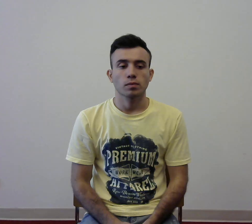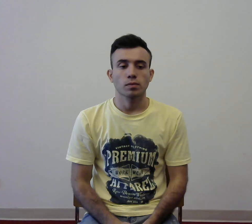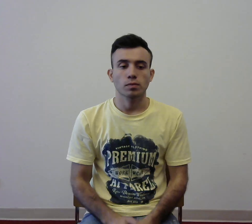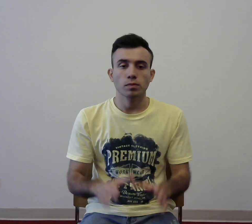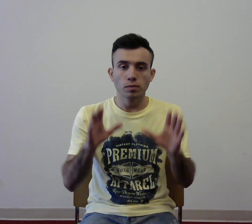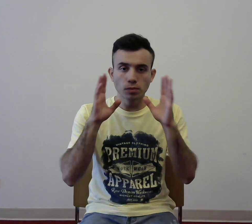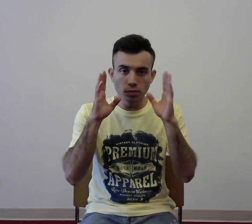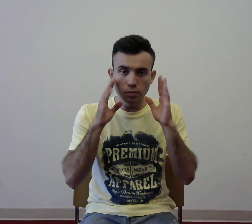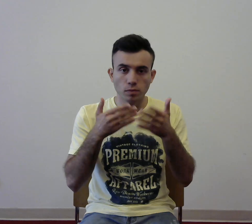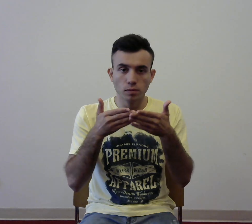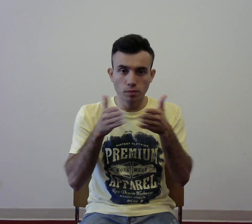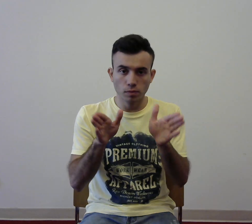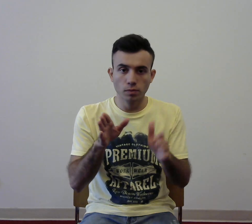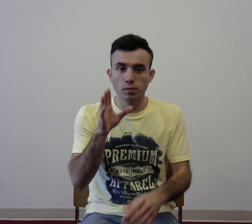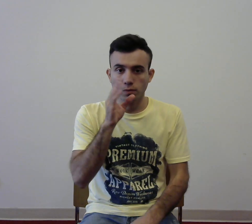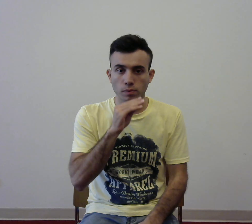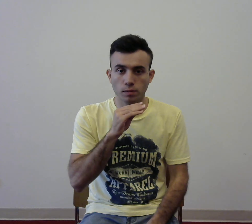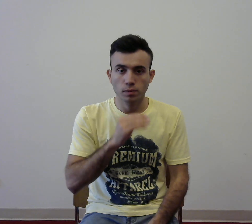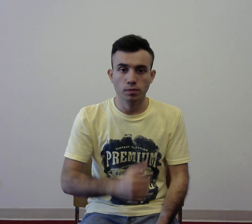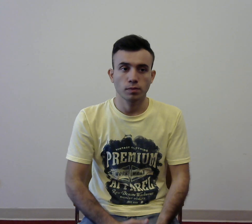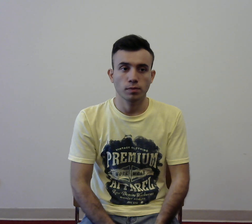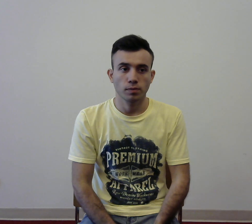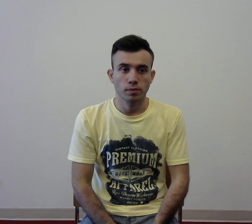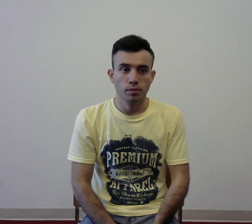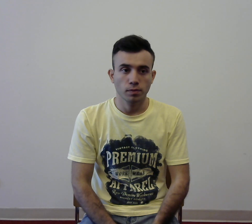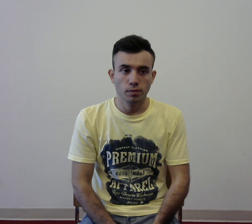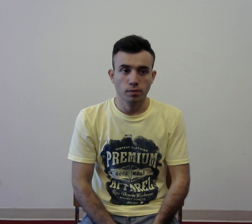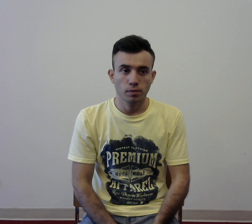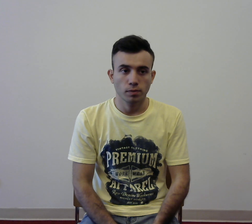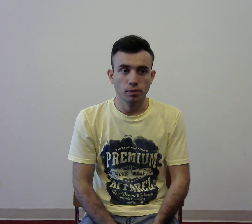Pəncərəni aça bilərsinizmi?